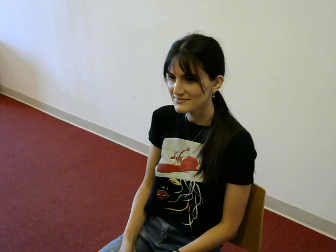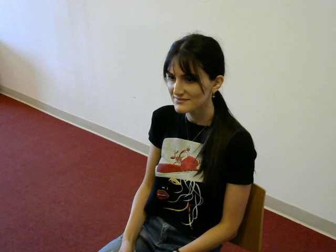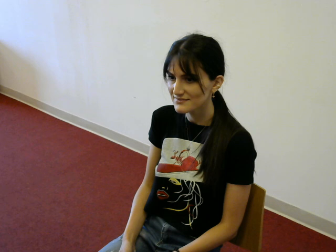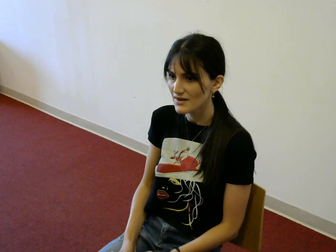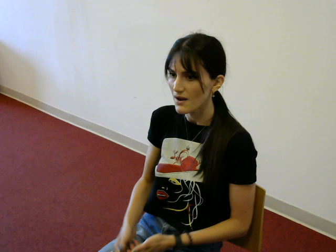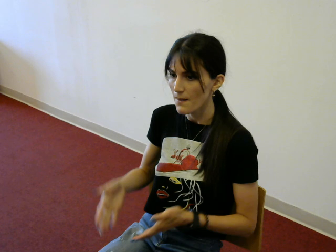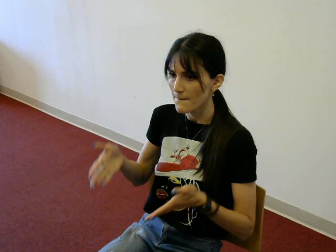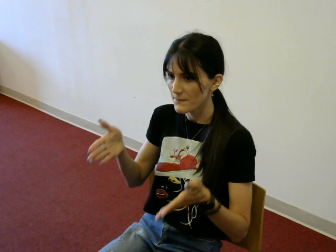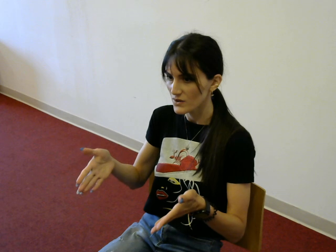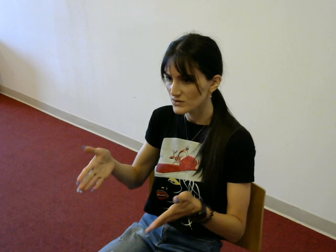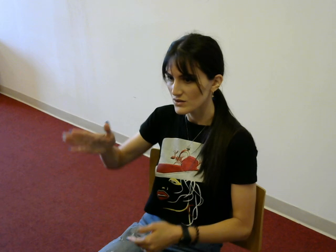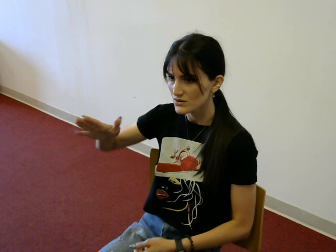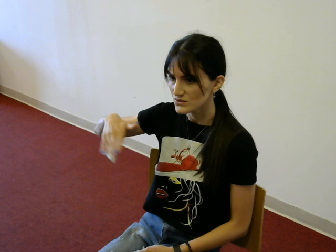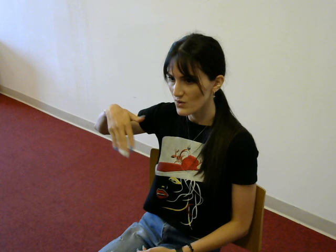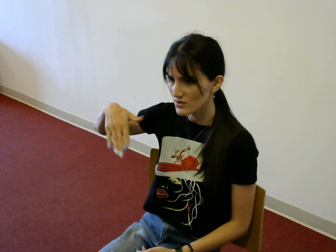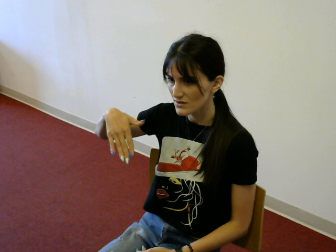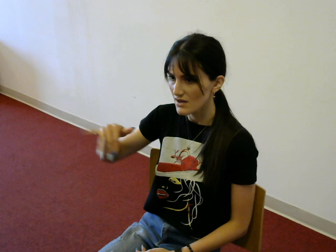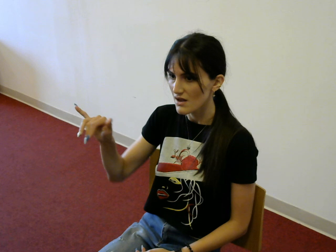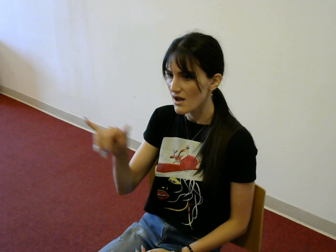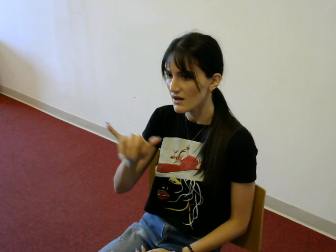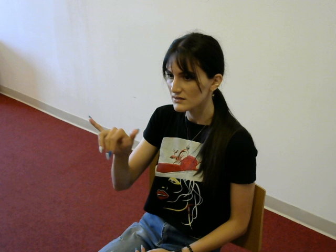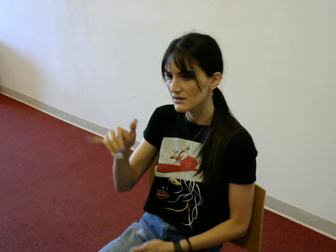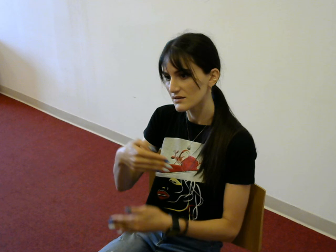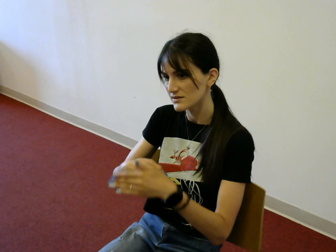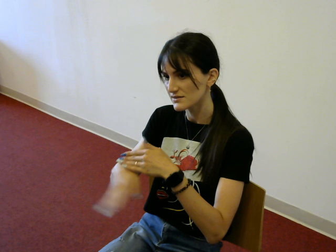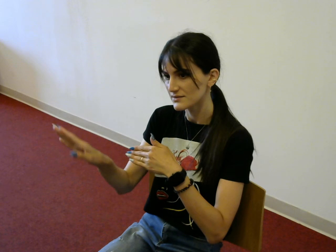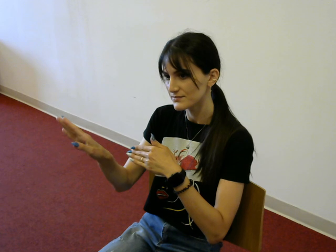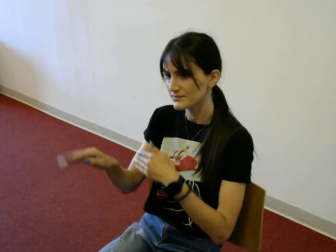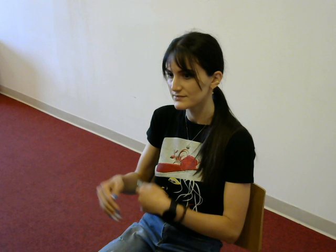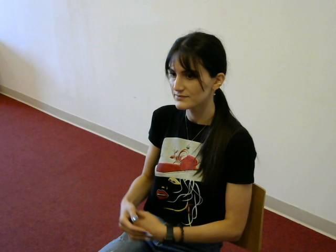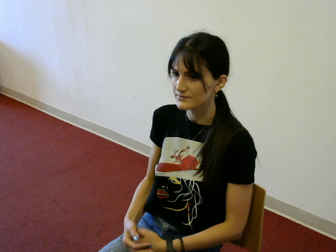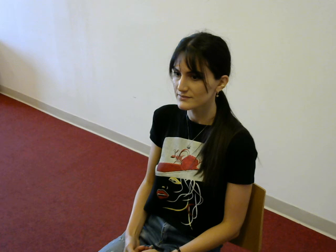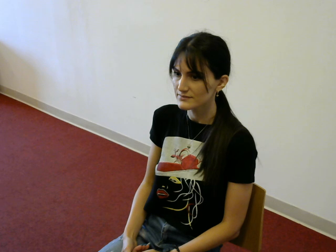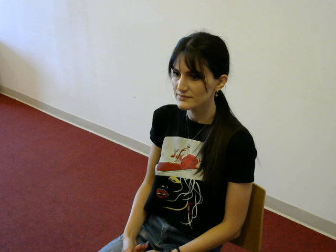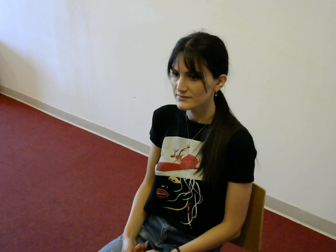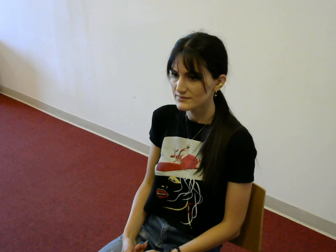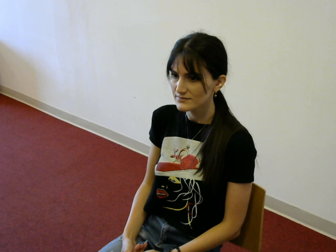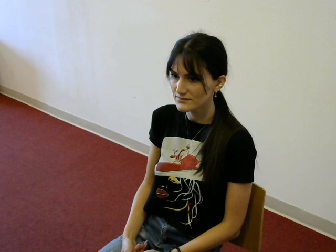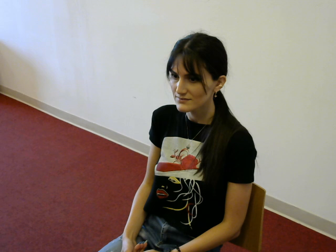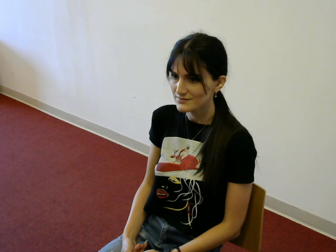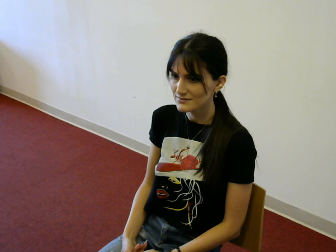Burdan sonra hara getməliyəm?